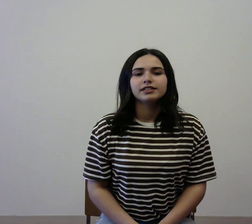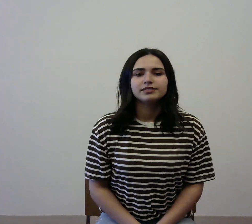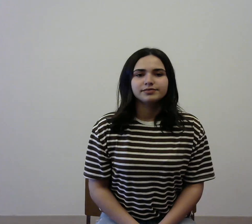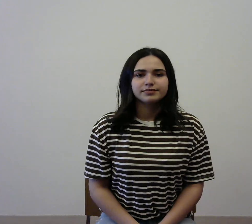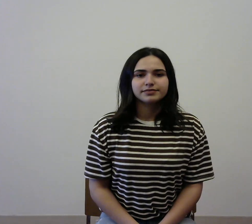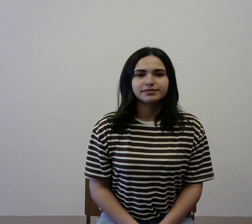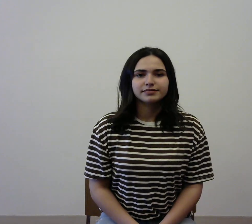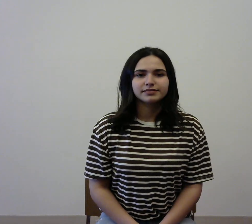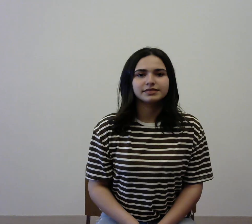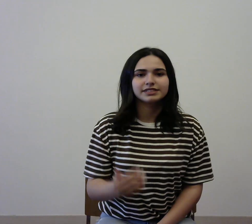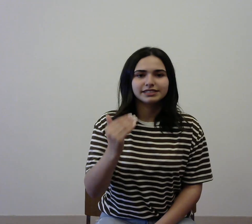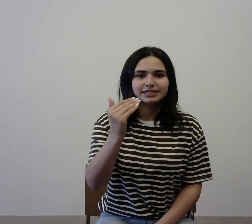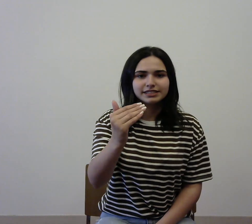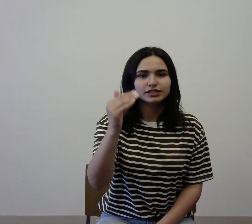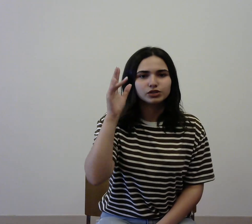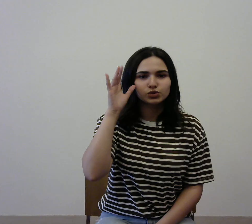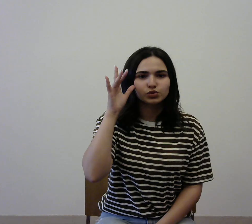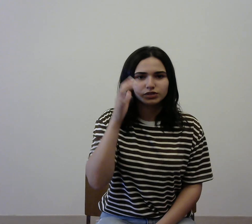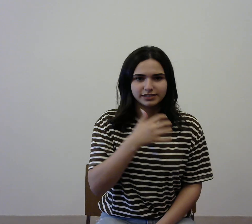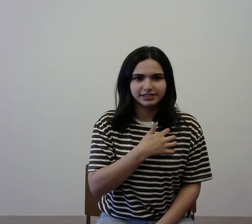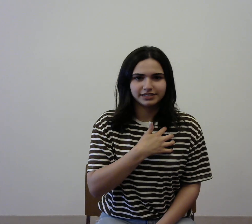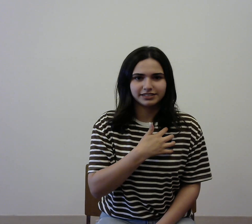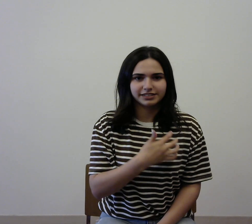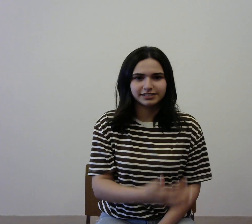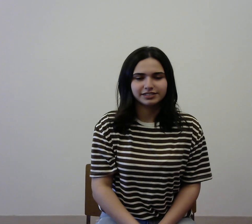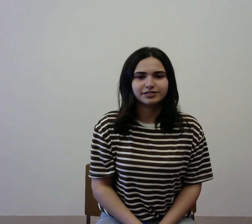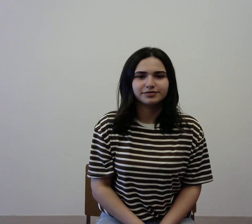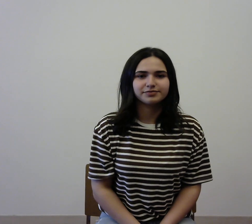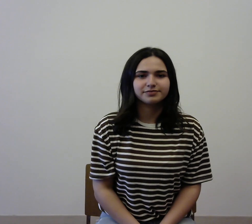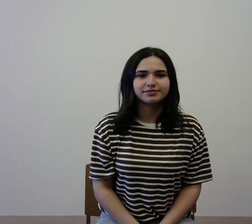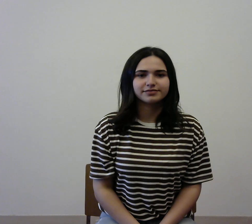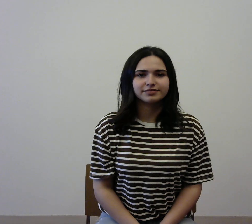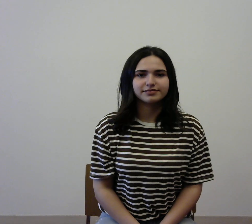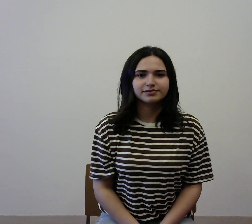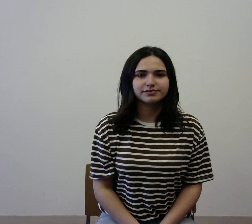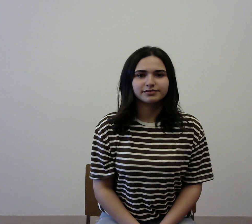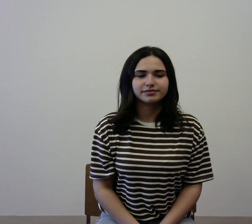Siz su istəyirsiniz?